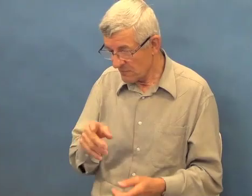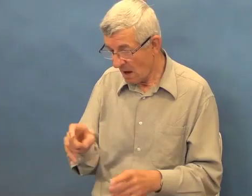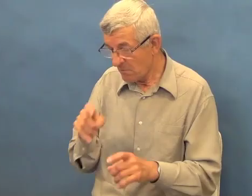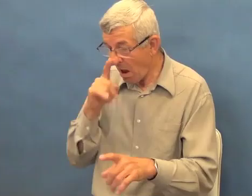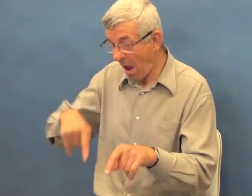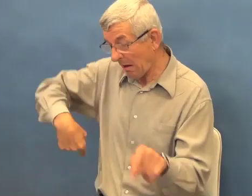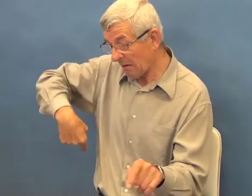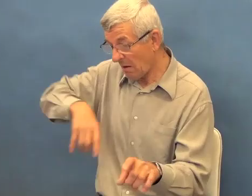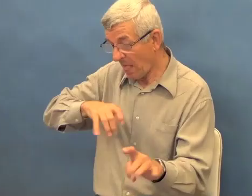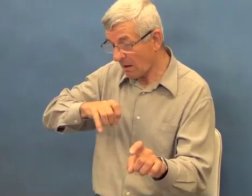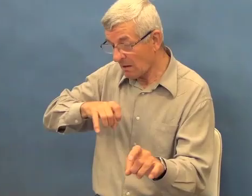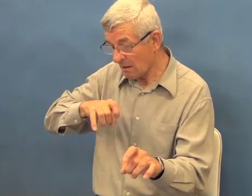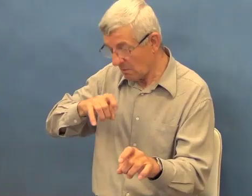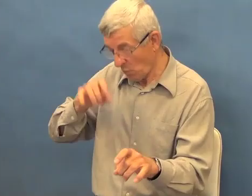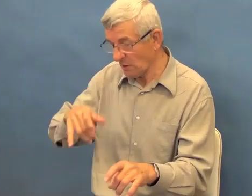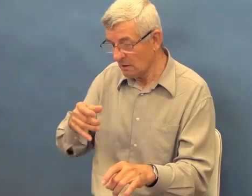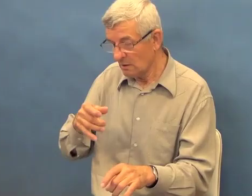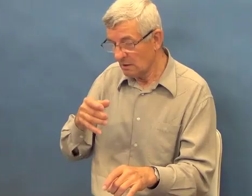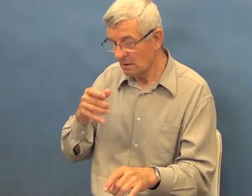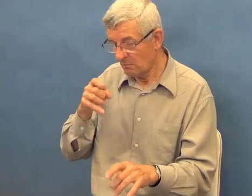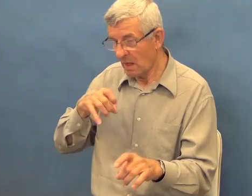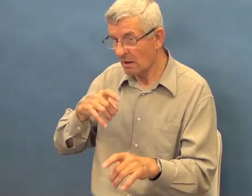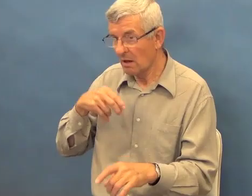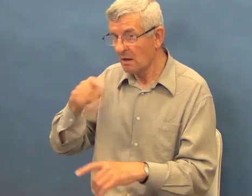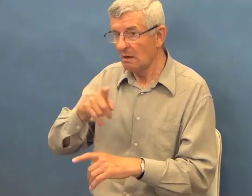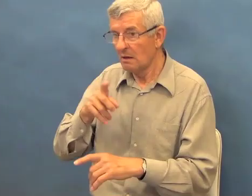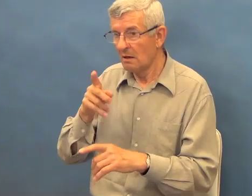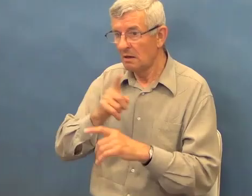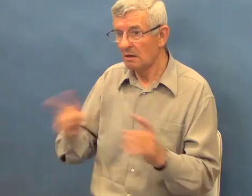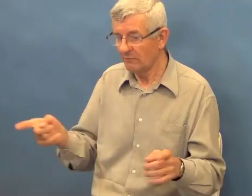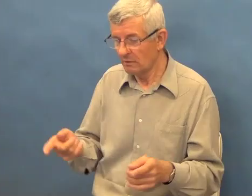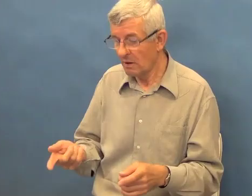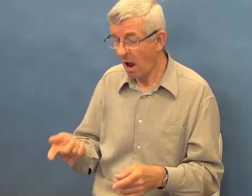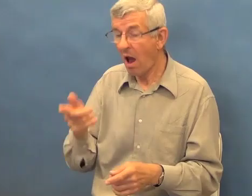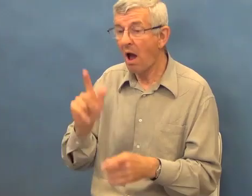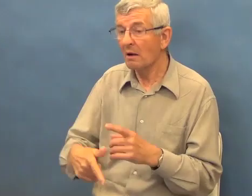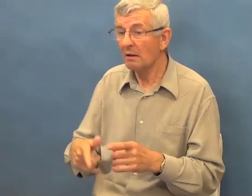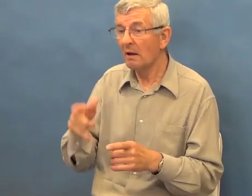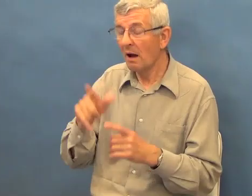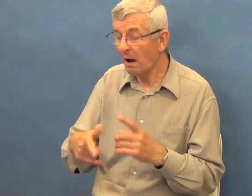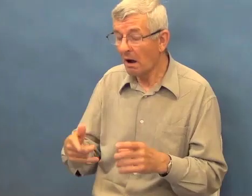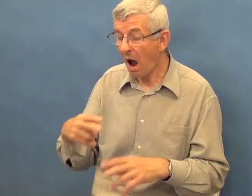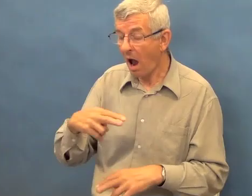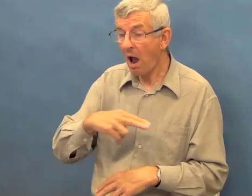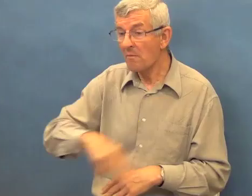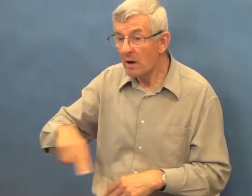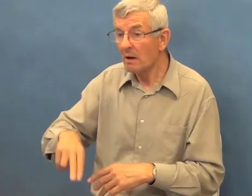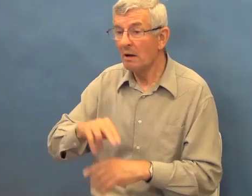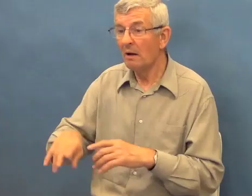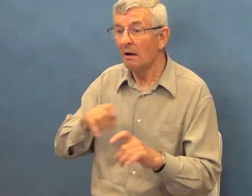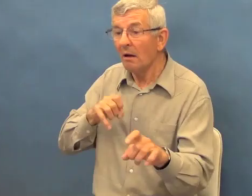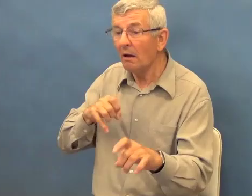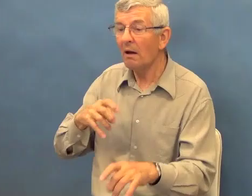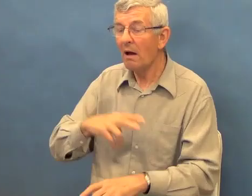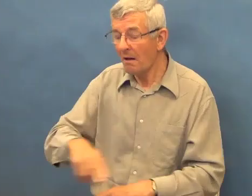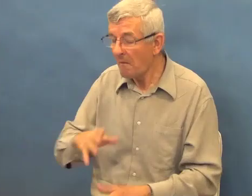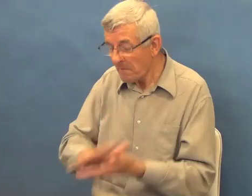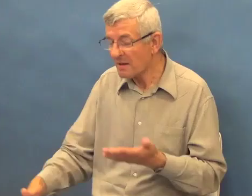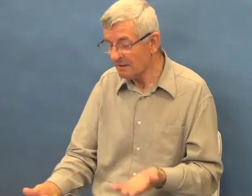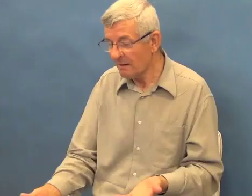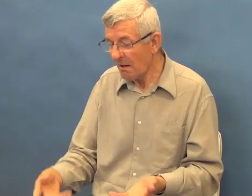Widzę, że ma tak nogi ułożone jakby biegała. Nie wolno. Też widzę, że ta osoba wbiega na ulicę bez przejścia dla pieszych.